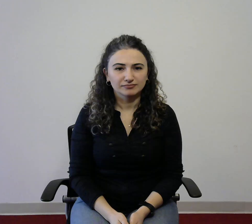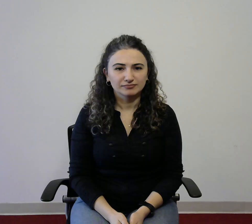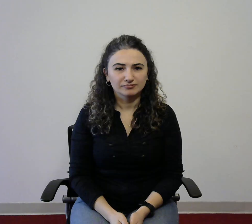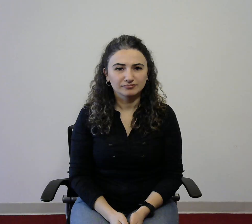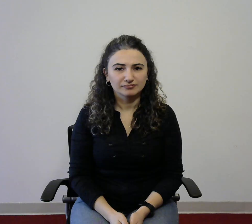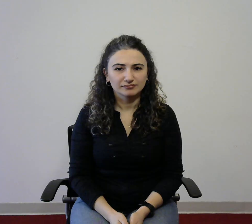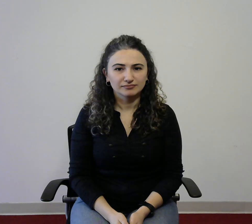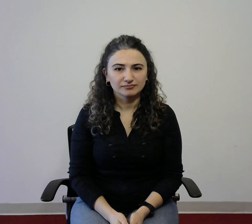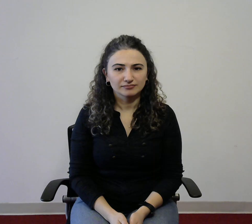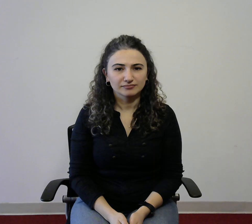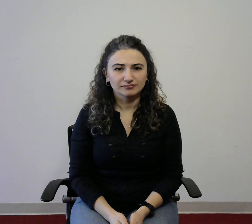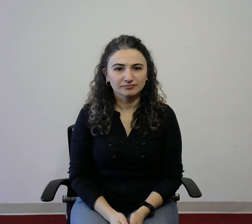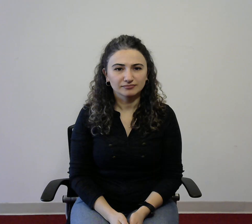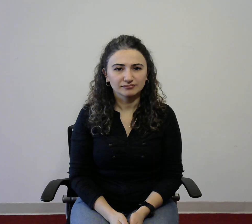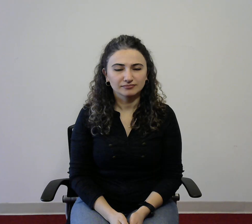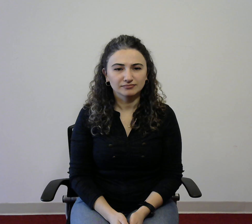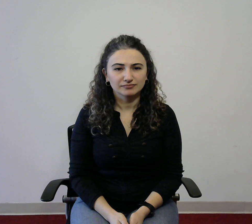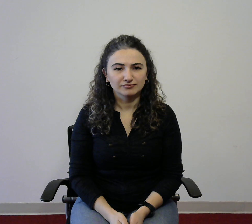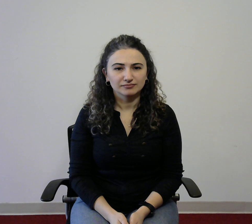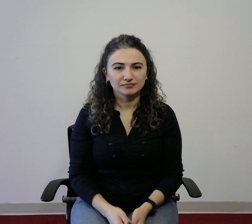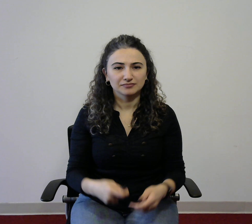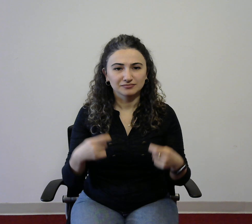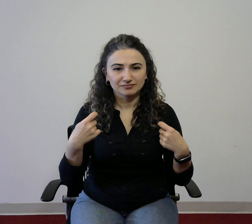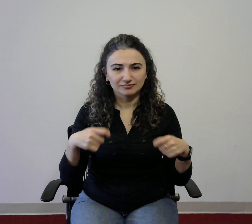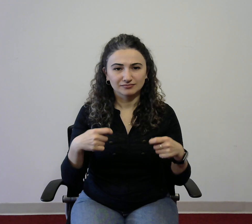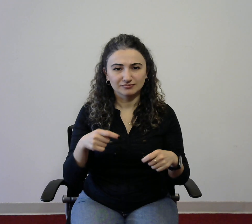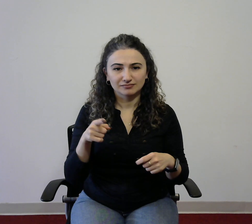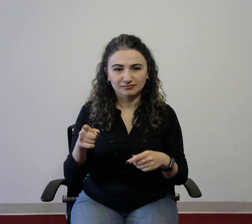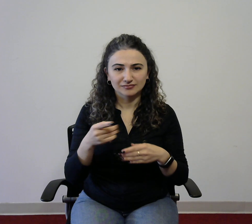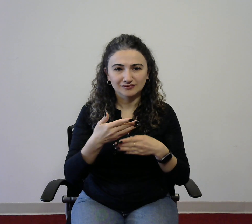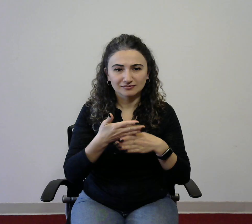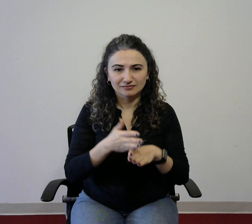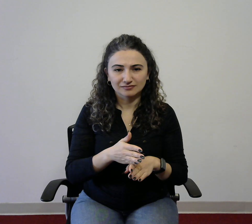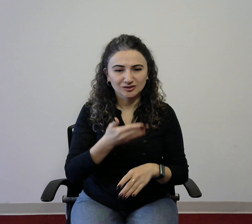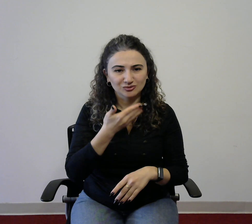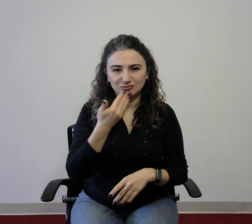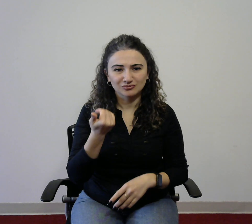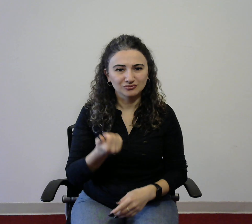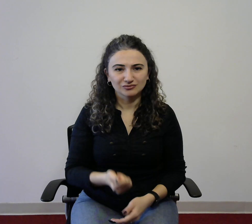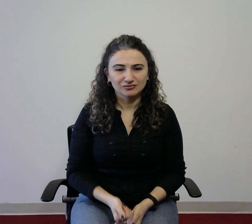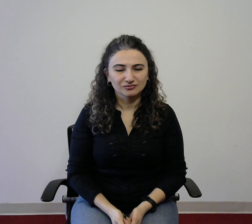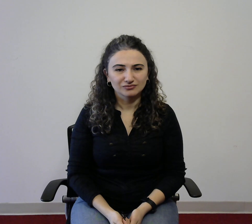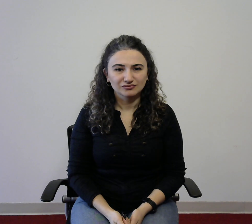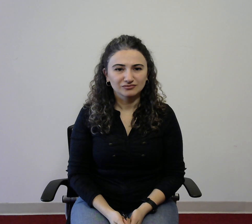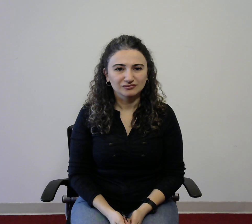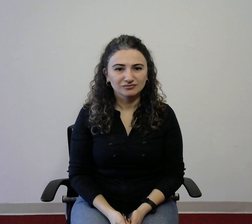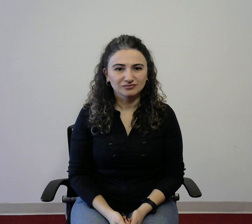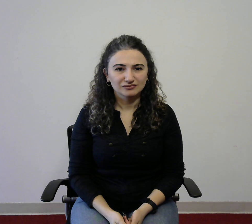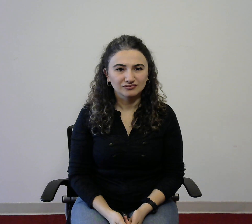Satıcının xırdası yox idi